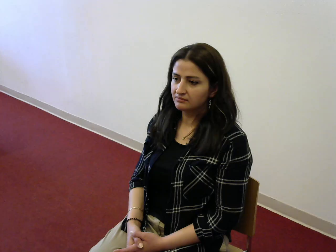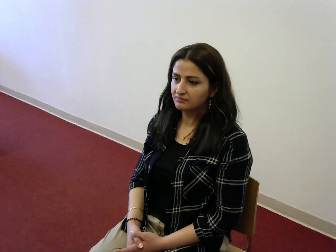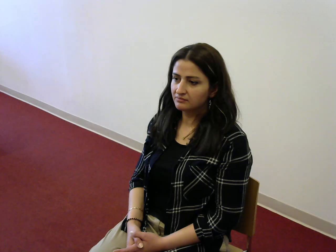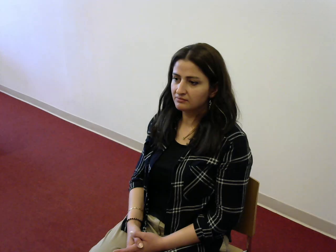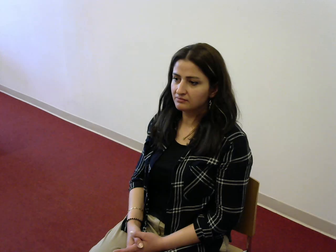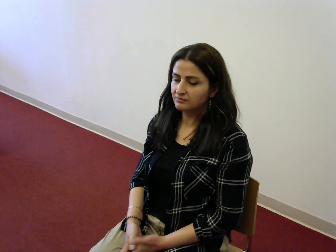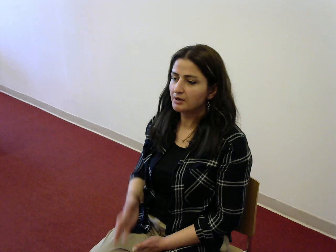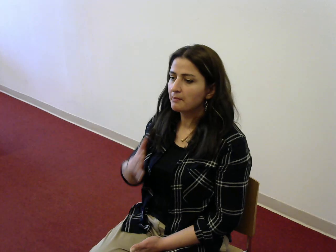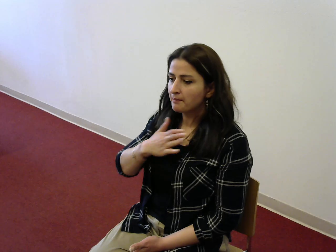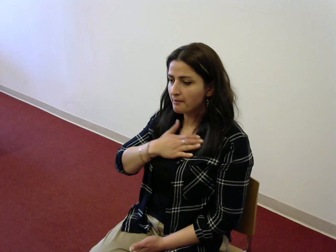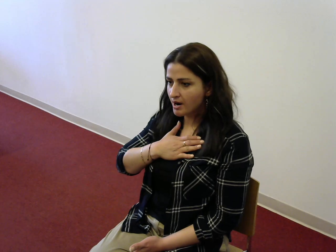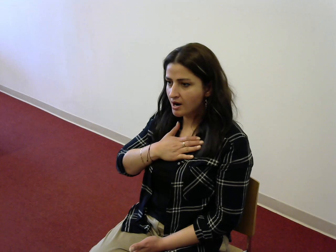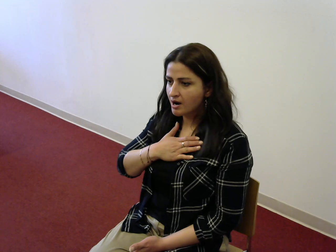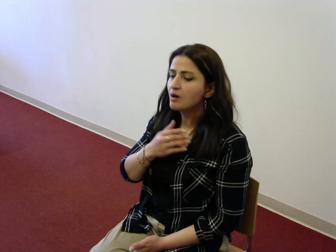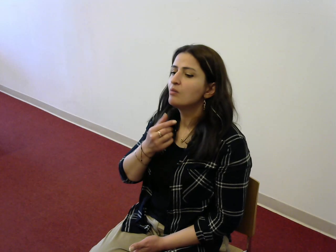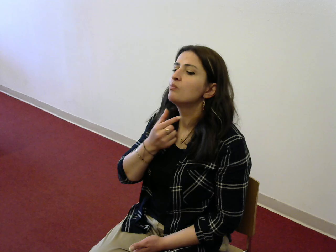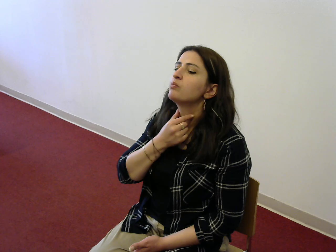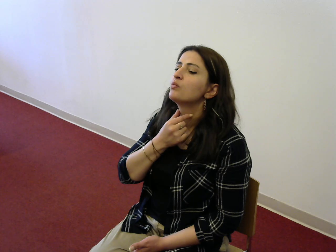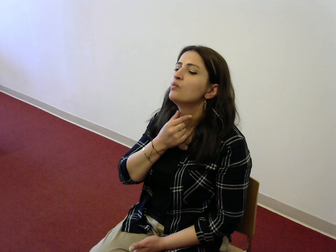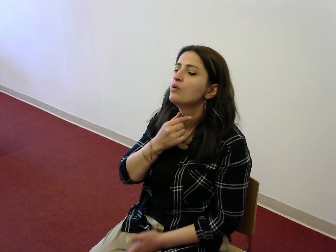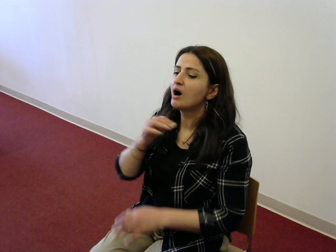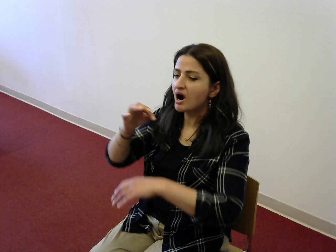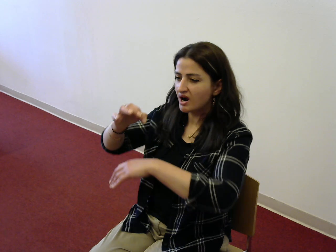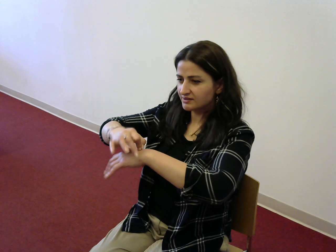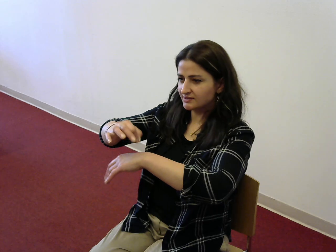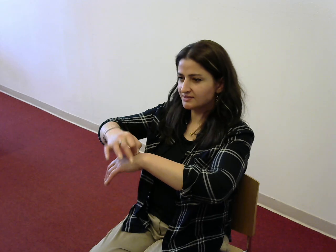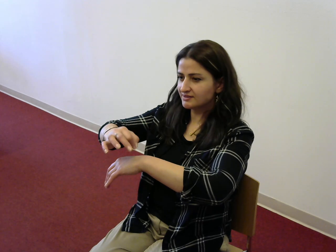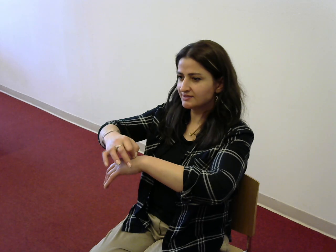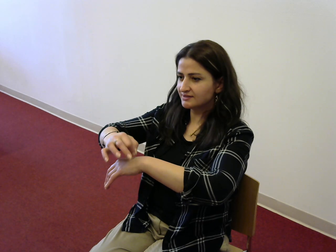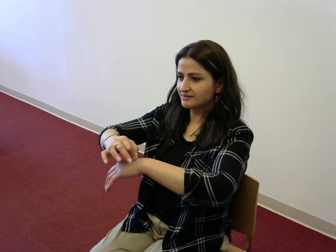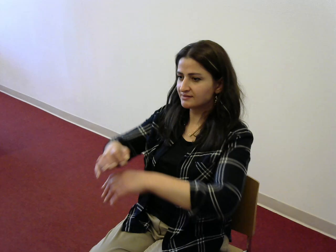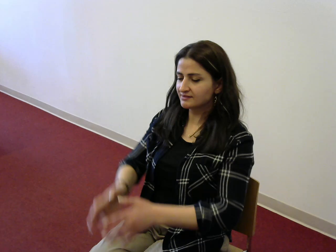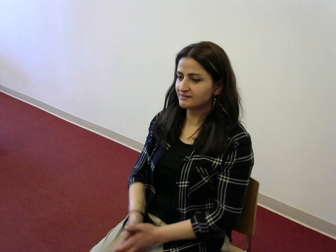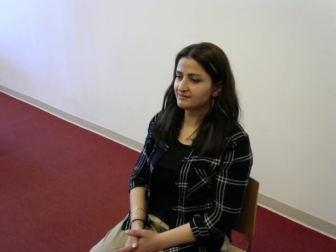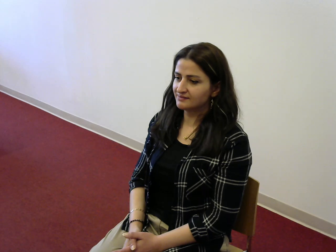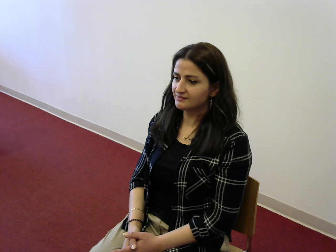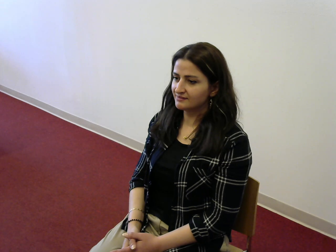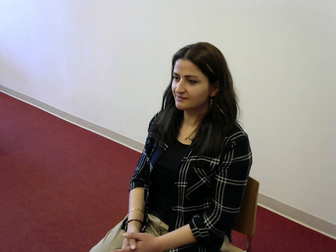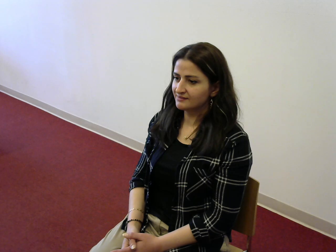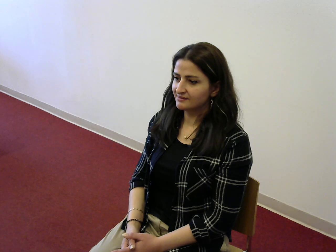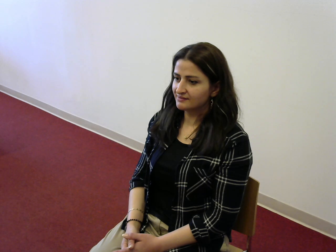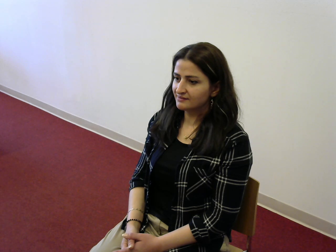Mənim boğazım ağrıyır